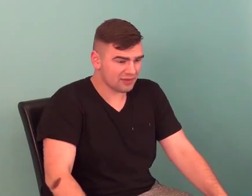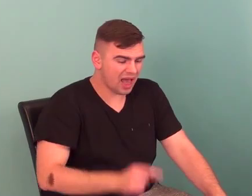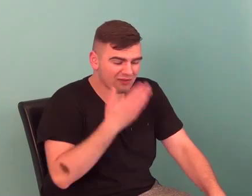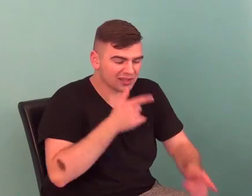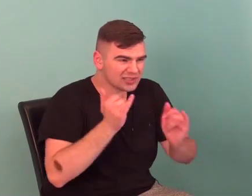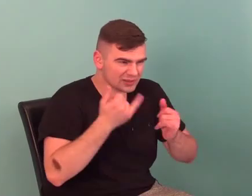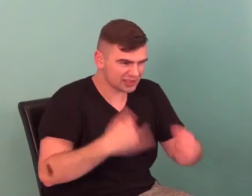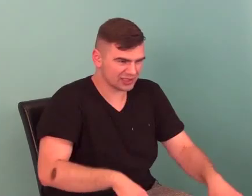Ale to nie wygląda na krzesło.